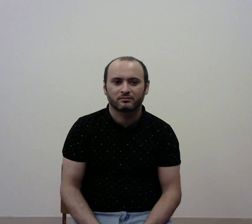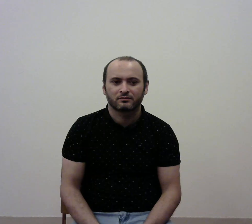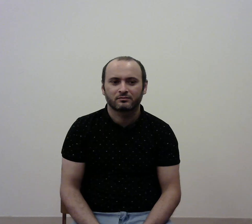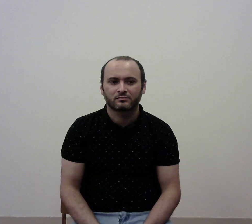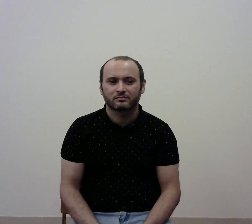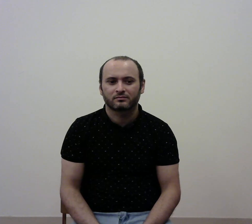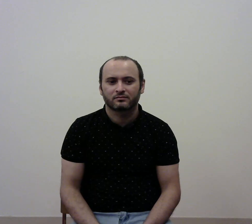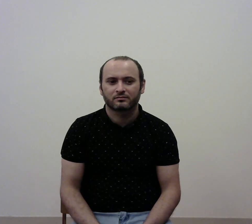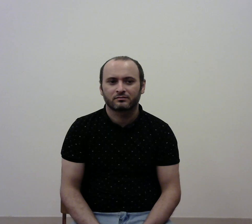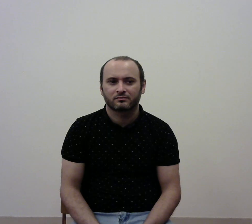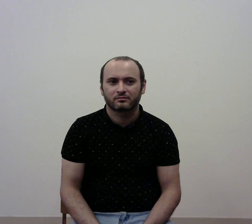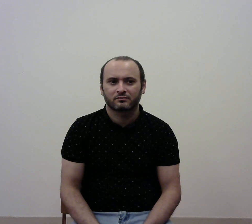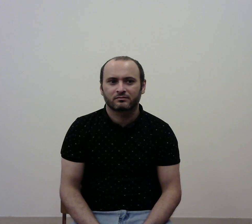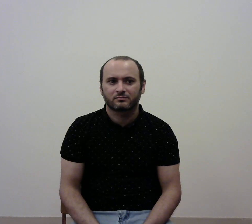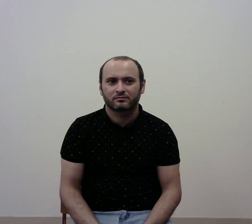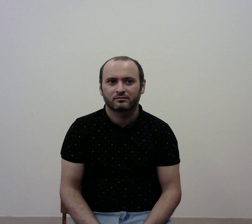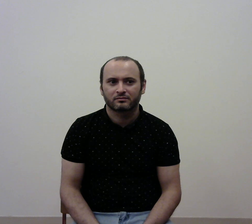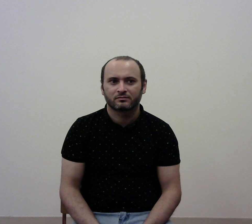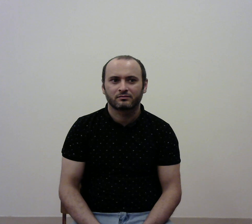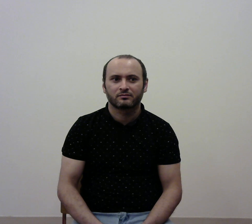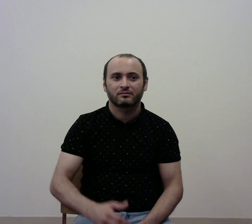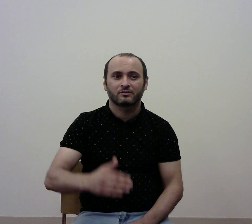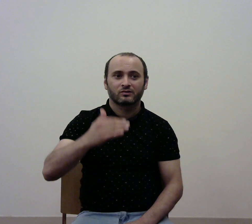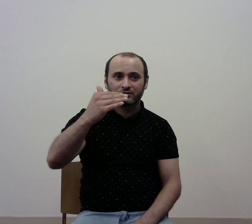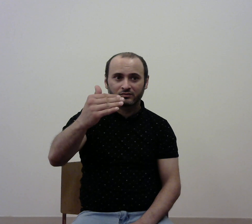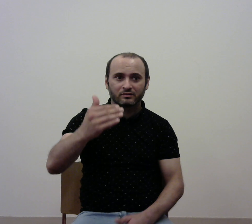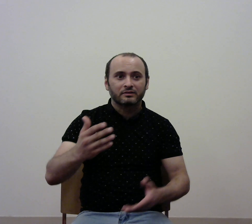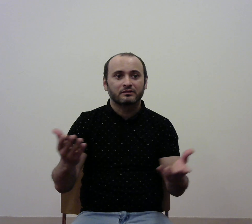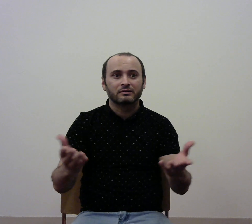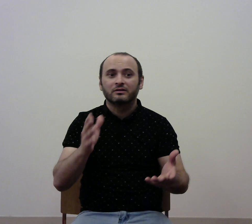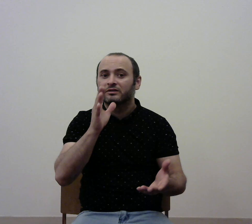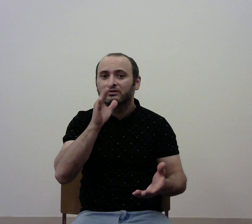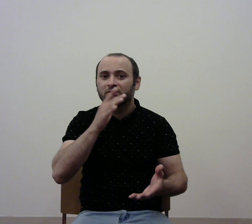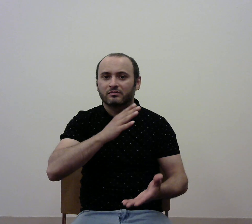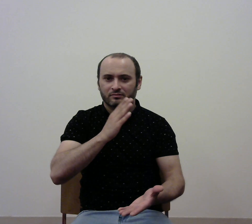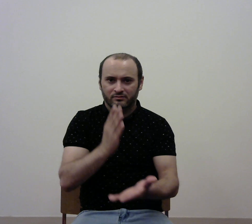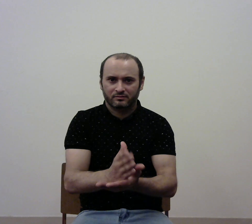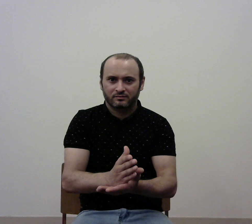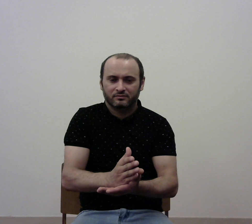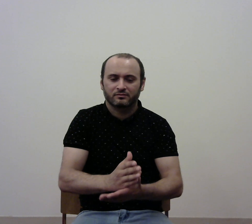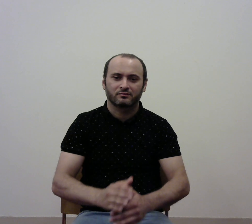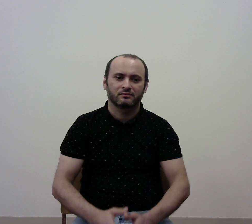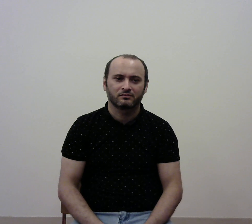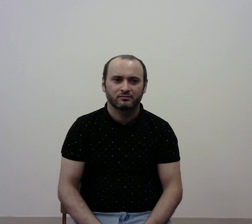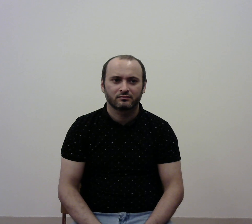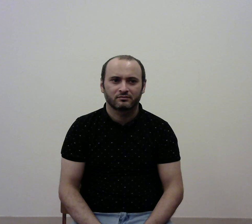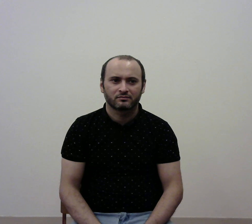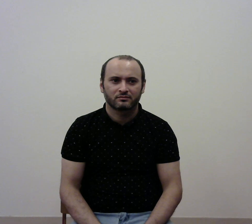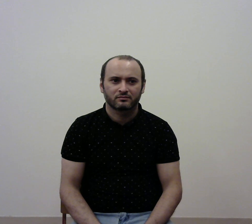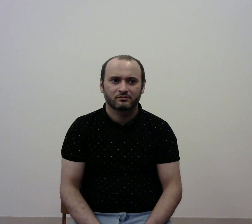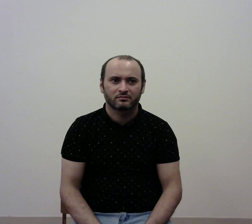Sizin neçə yaşınız var?